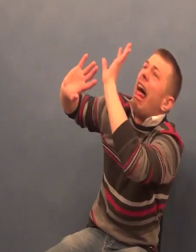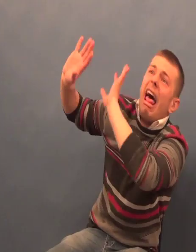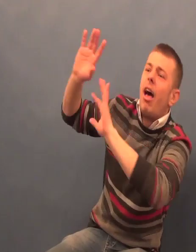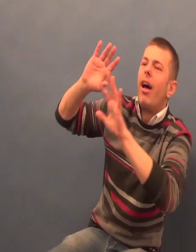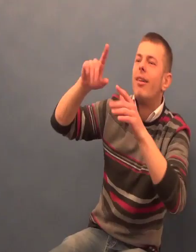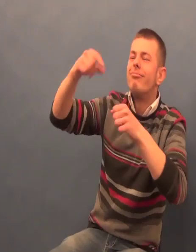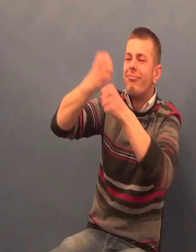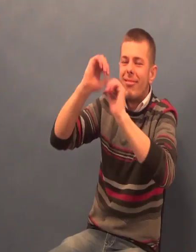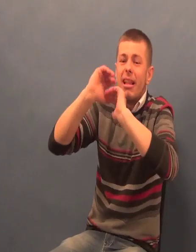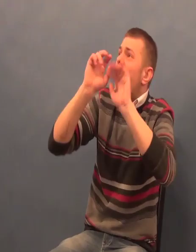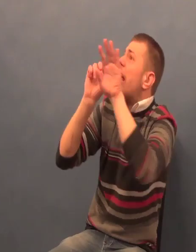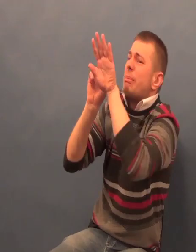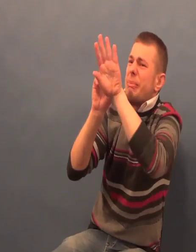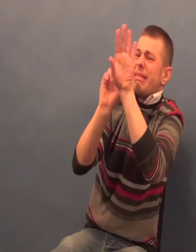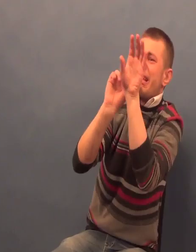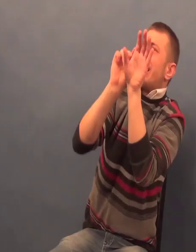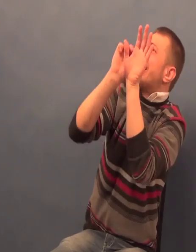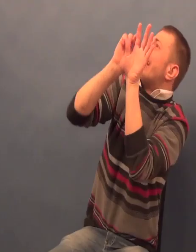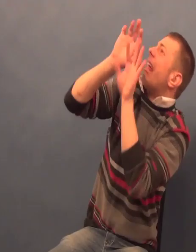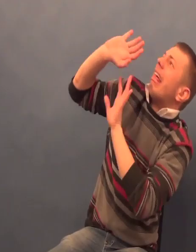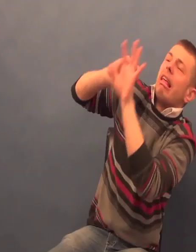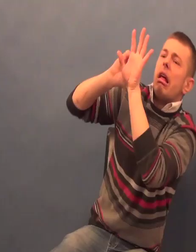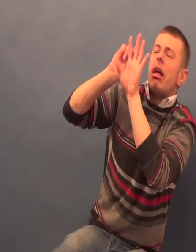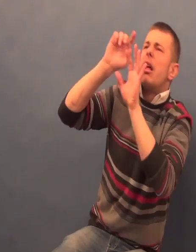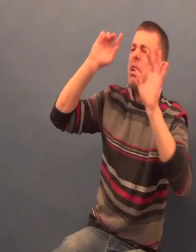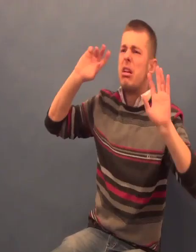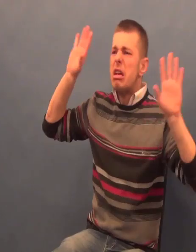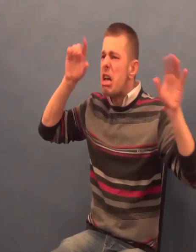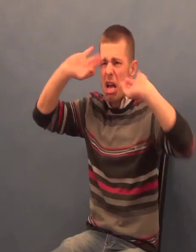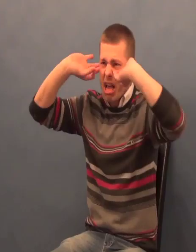Tam jest kamień i chłopiec, próbując uciec od sowy, która leci za nim bardzo zła, zbliża się do niego.